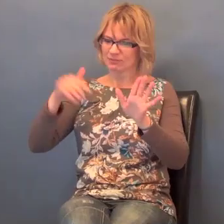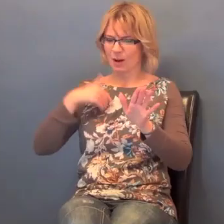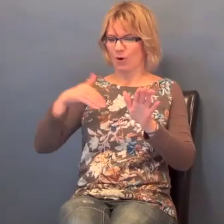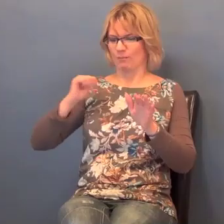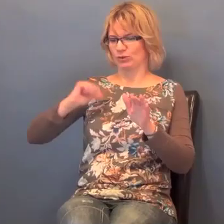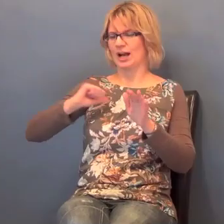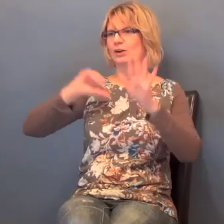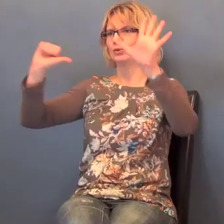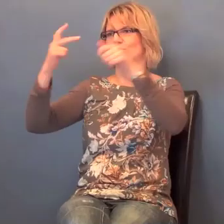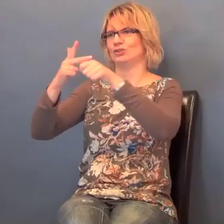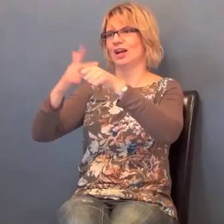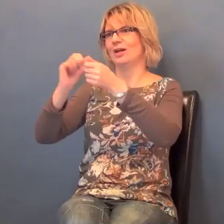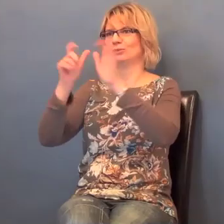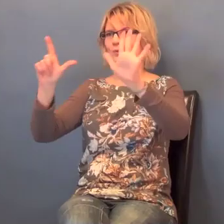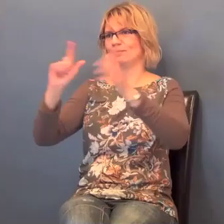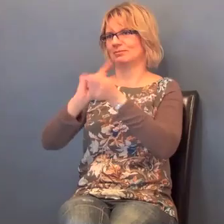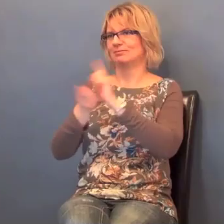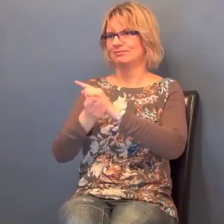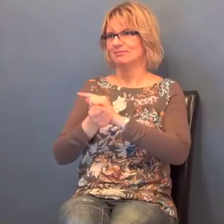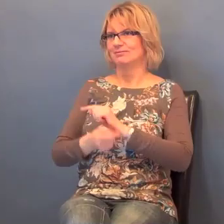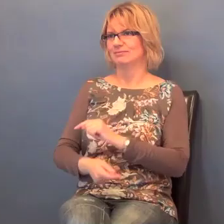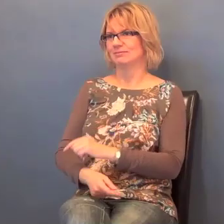Dobra, mogę poczekać na spotkanie z tobą do godziny szóstej trzydzieści lub siódmej.